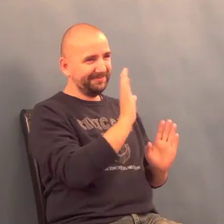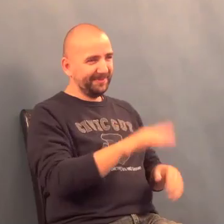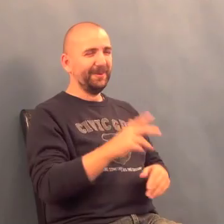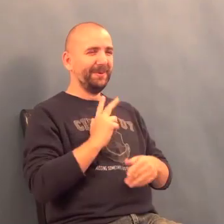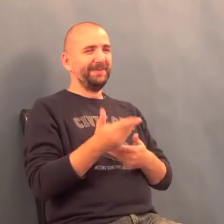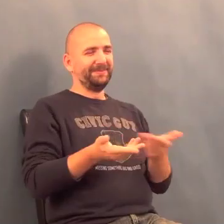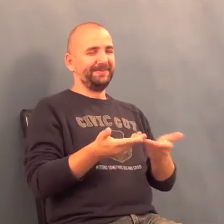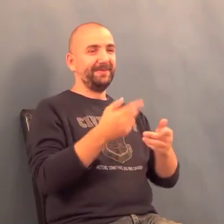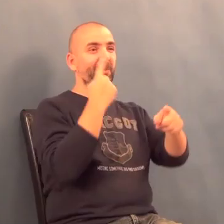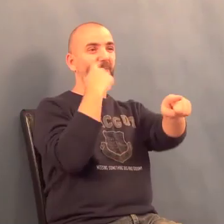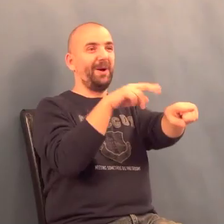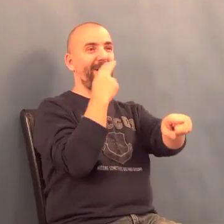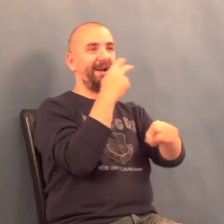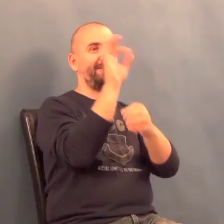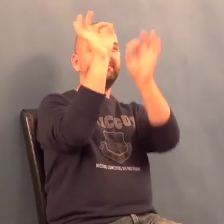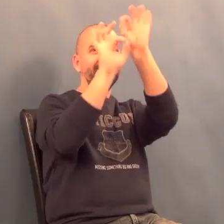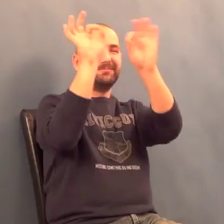Znowu idzie dalej i spostrzega Charliego Chaplina naprawiającego okno.